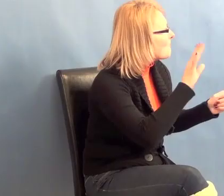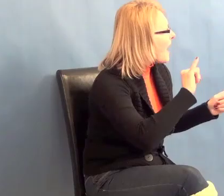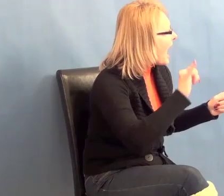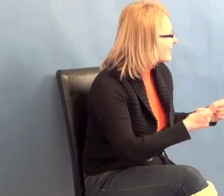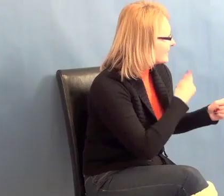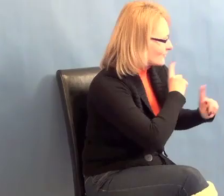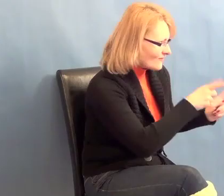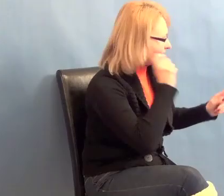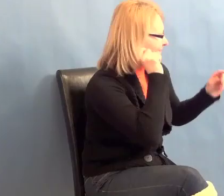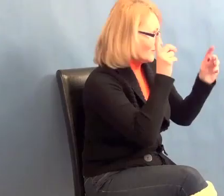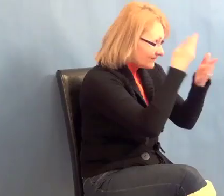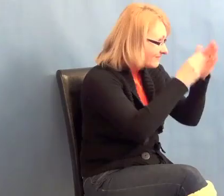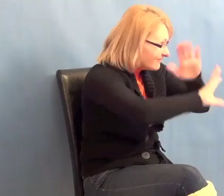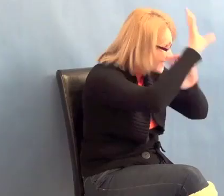Jest dużo widocznych zakazów dla kobiet.